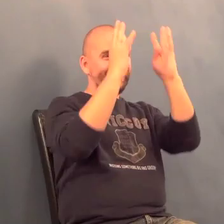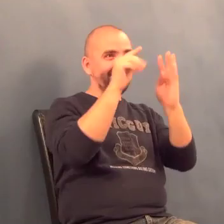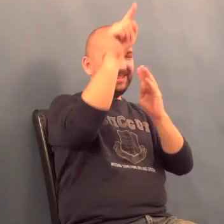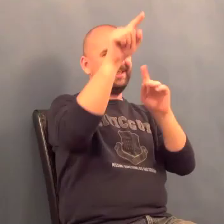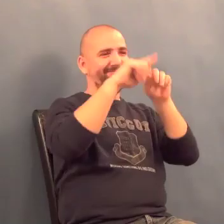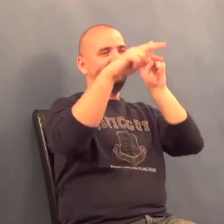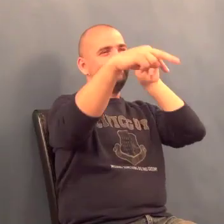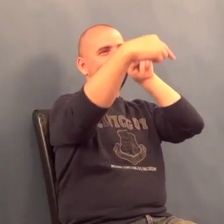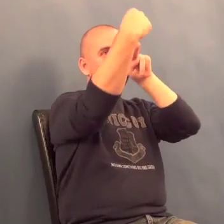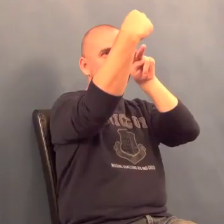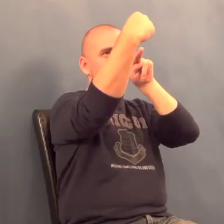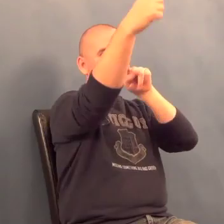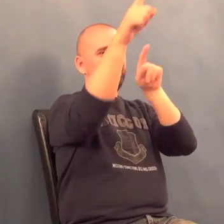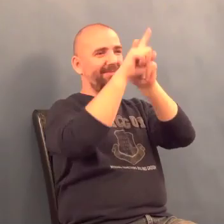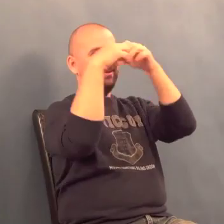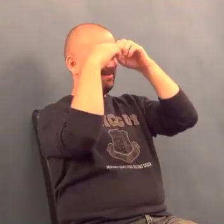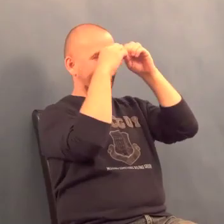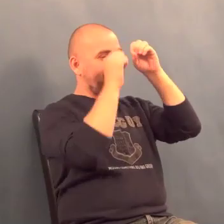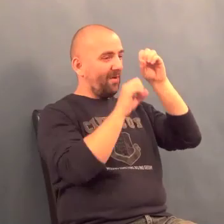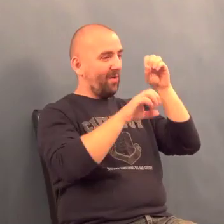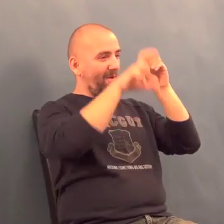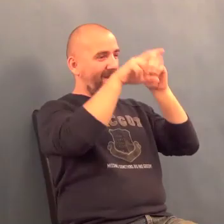Kura także patrzy przez lornetkę. Popatrzyła na kota i i powiedziała sobie: och.